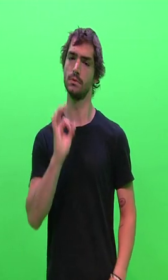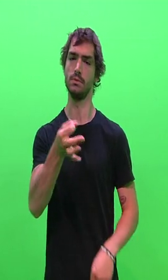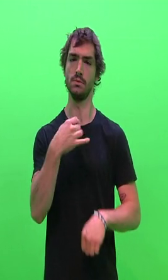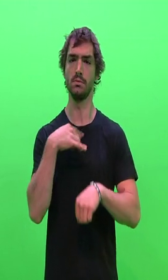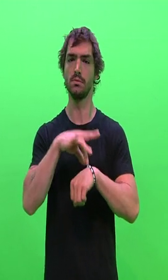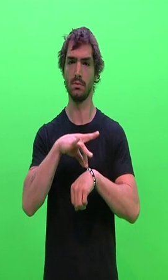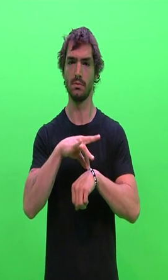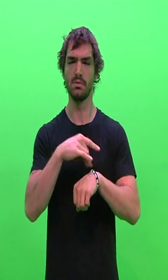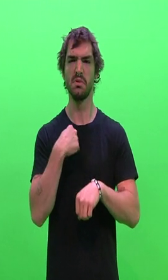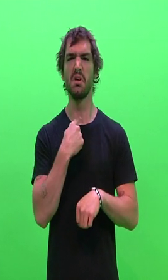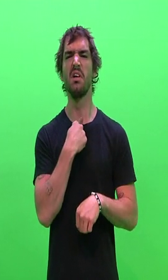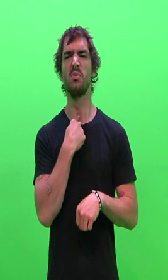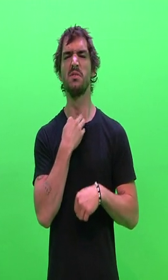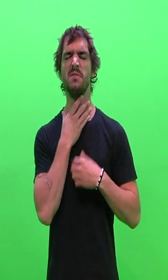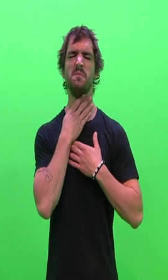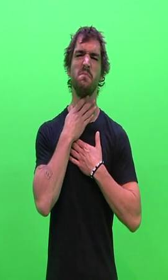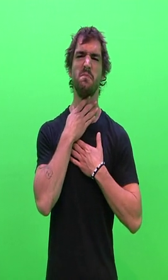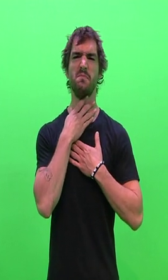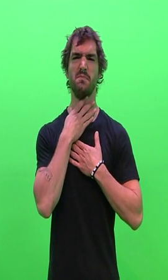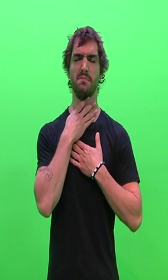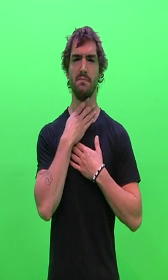Sí, estic malalt de les tirodes, aquí al coll.